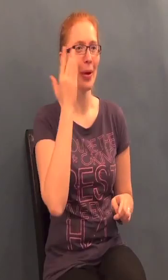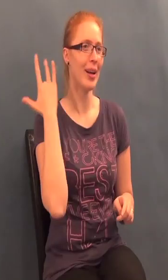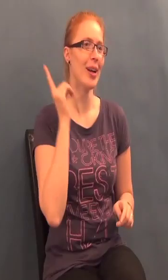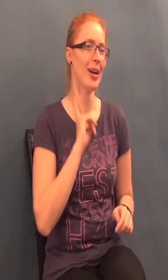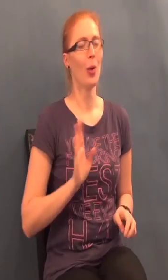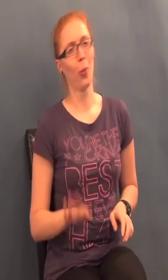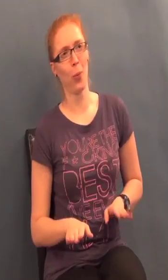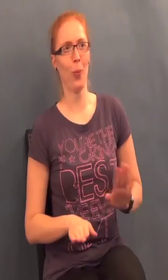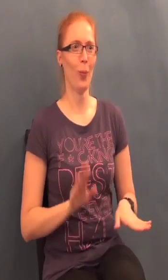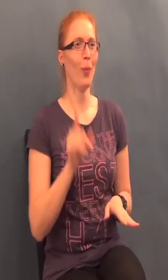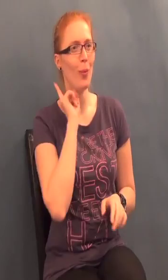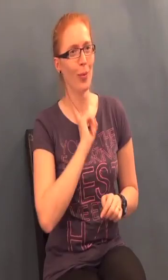Chodzi sobie i gwiżdże.